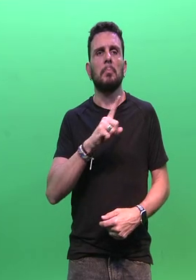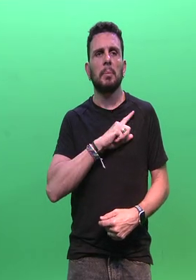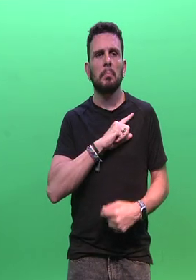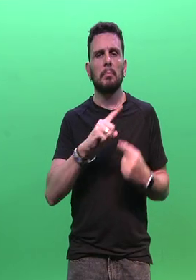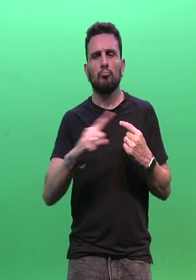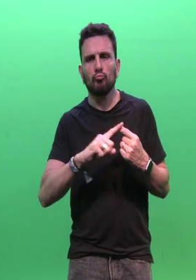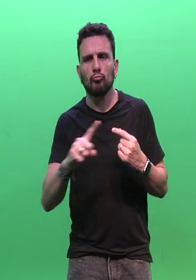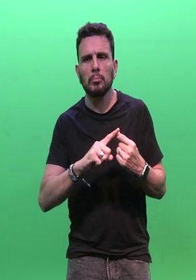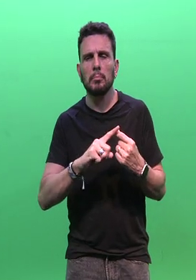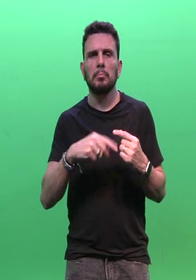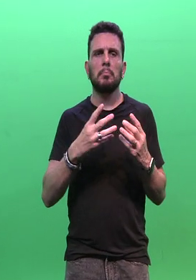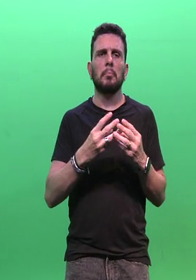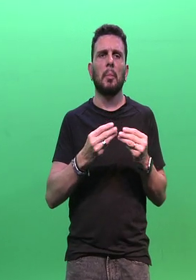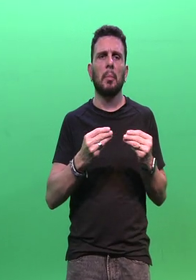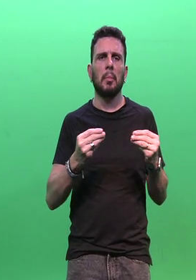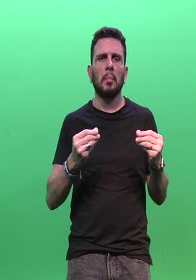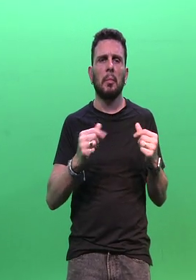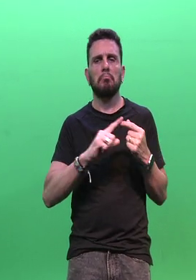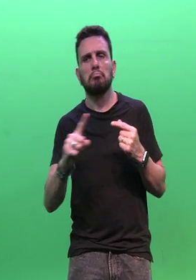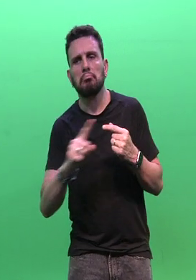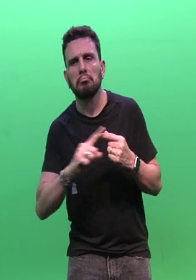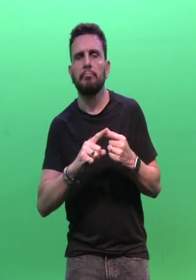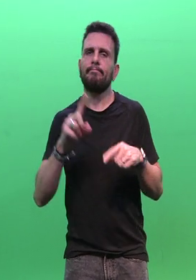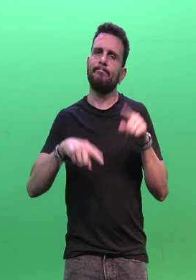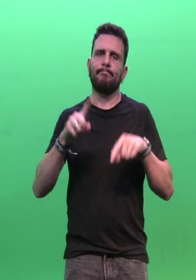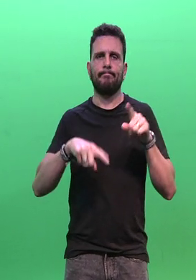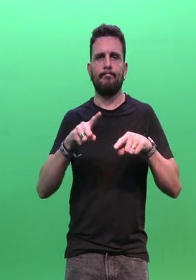Vaig a fer pipí moltes vegades en poca estona, després ja no, i després una altra vegada, depèn.